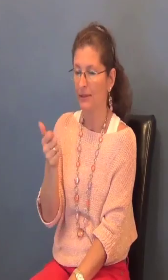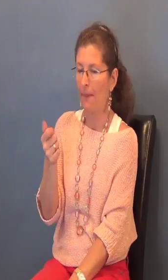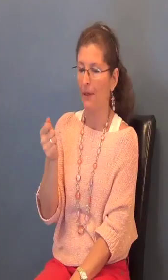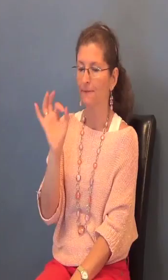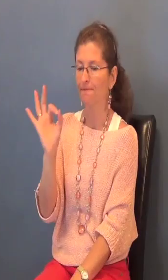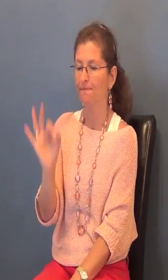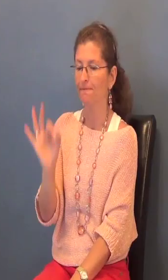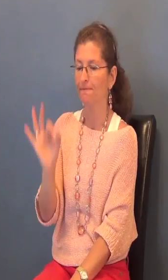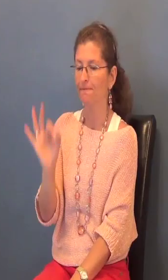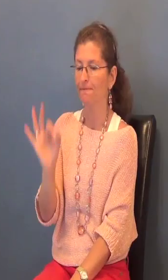Dobrze, SMS-em, dobrze.